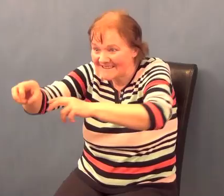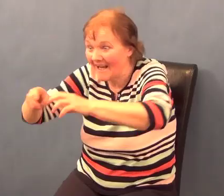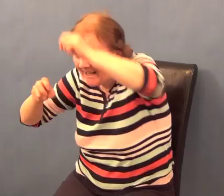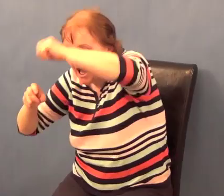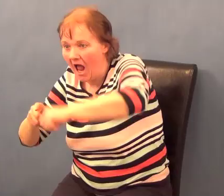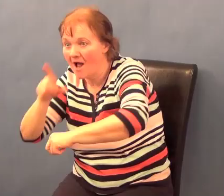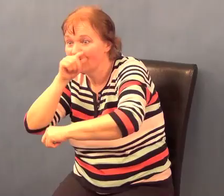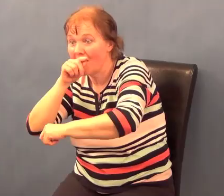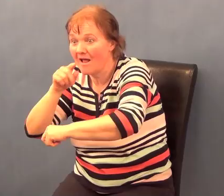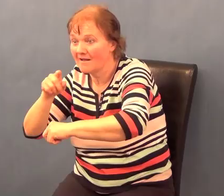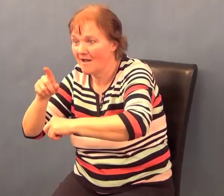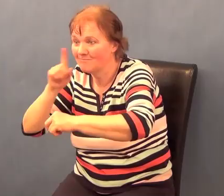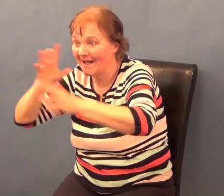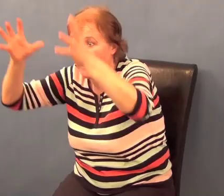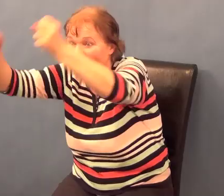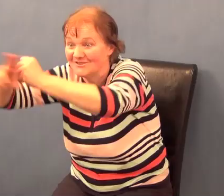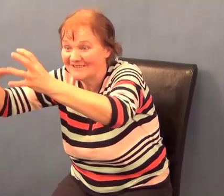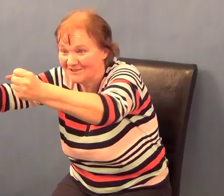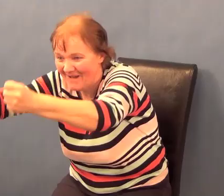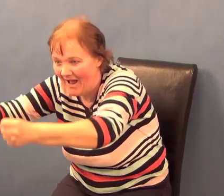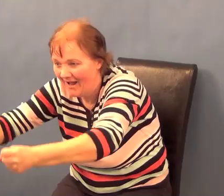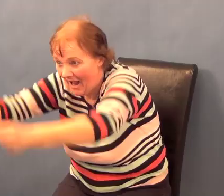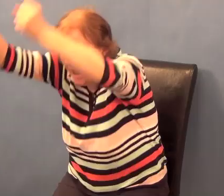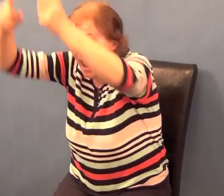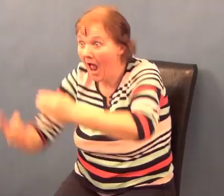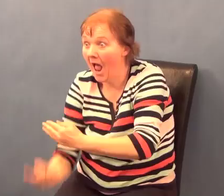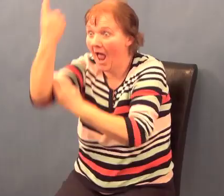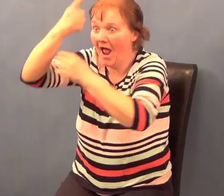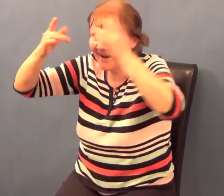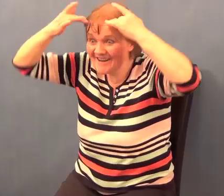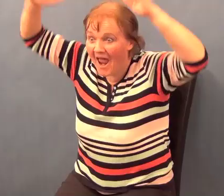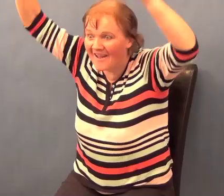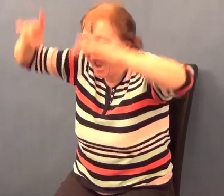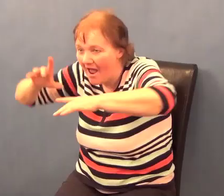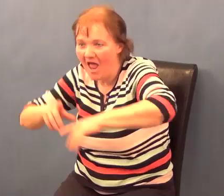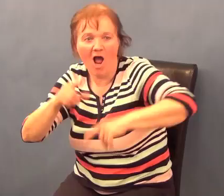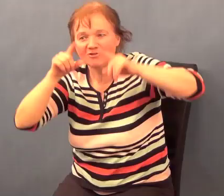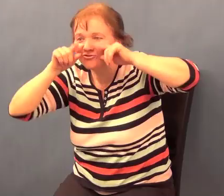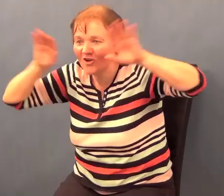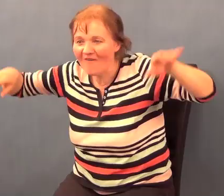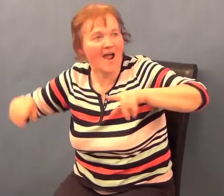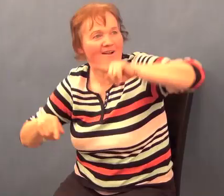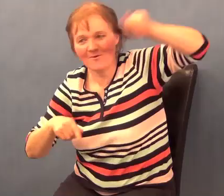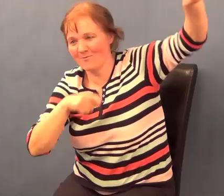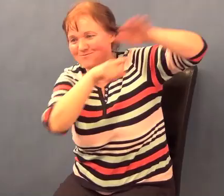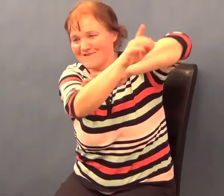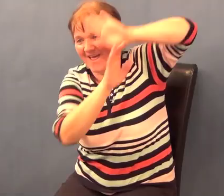Chłopak złapał za rogi jelenia. Jeleń wyskoczył. Sowa odleciała.